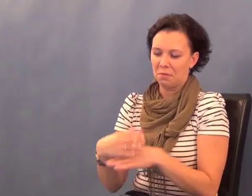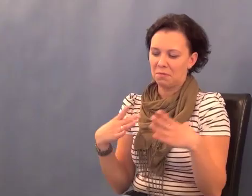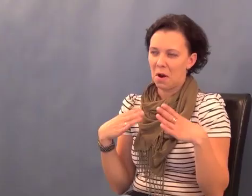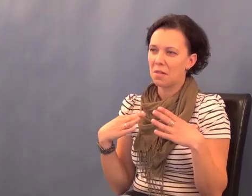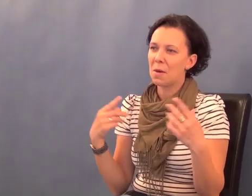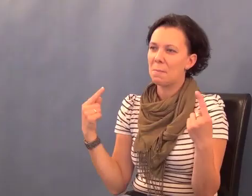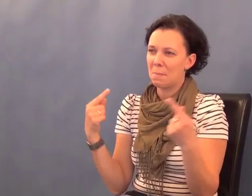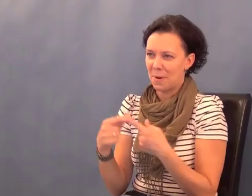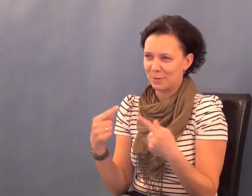Pasuje, oo!